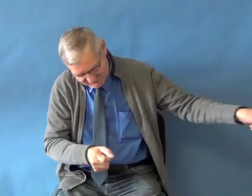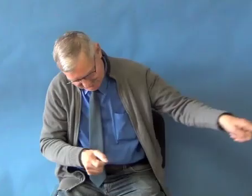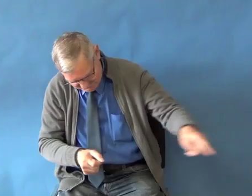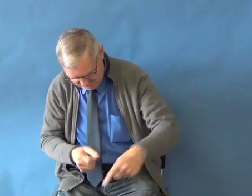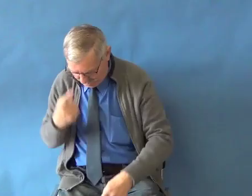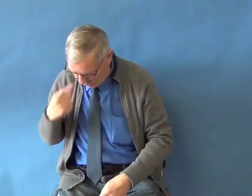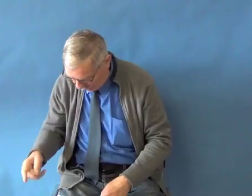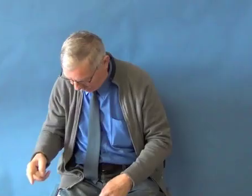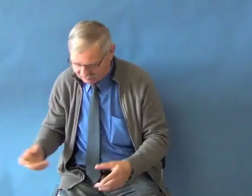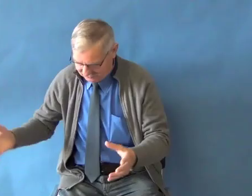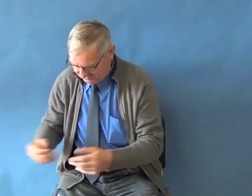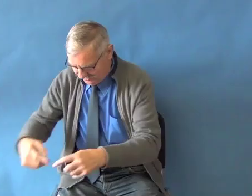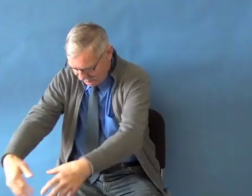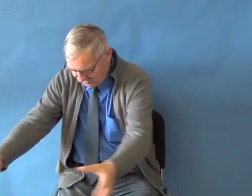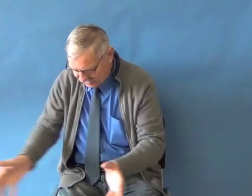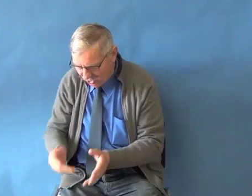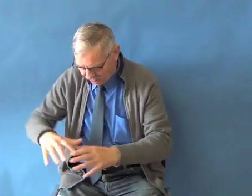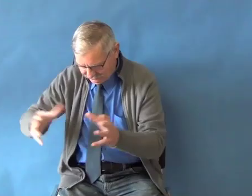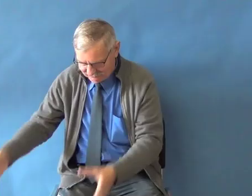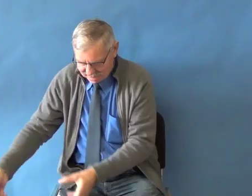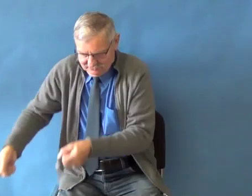Zauważył kosz z owocami, zabrał go na rower.